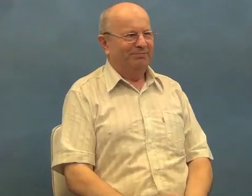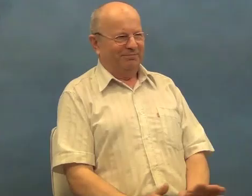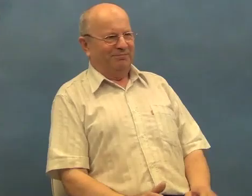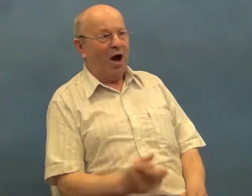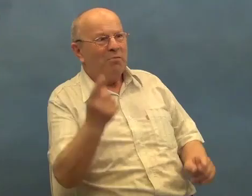Koniec.